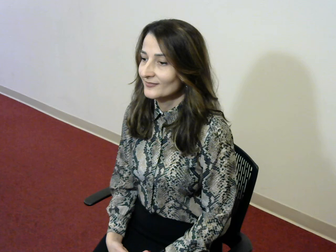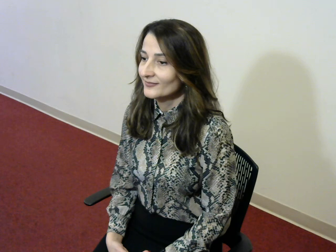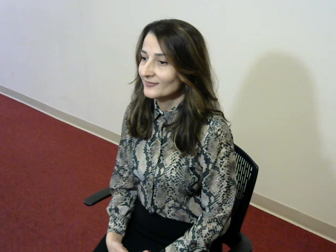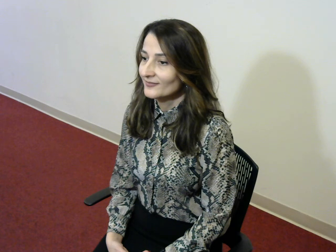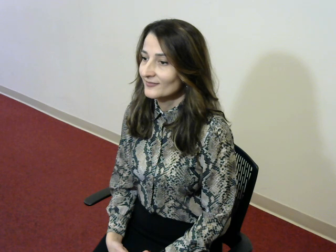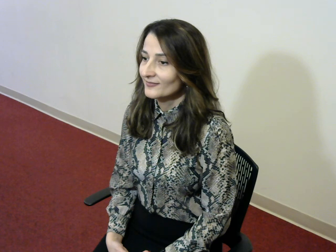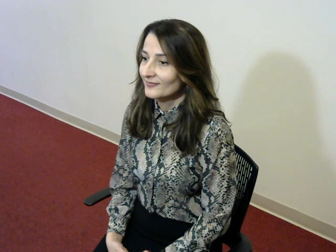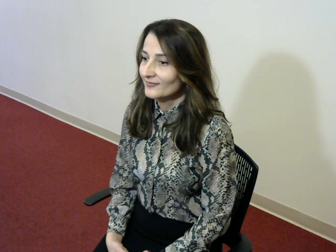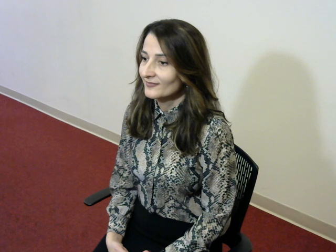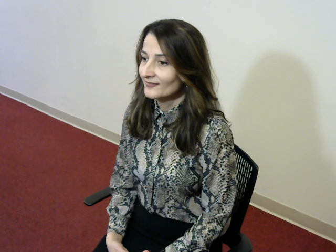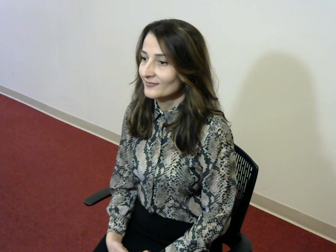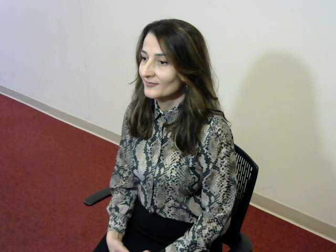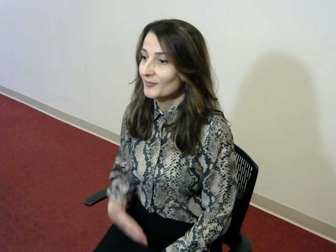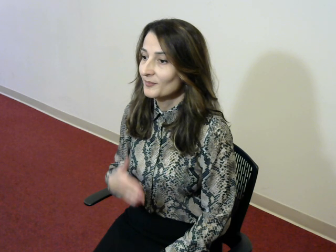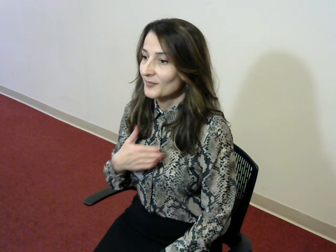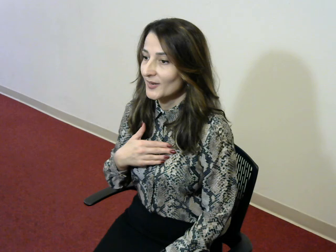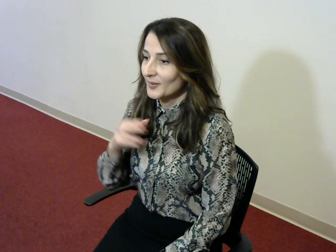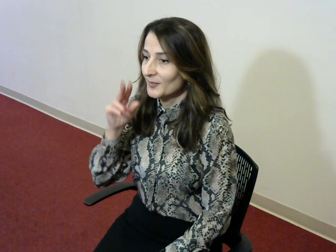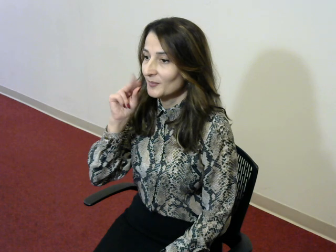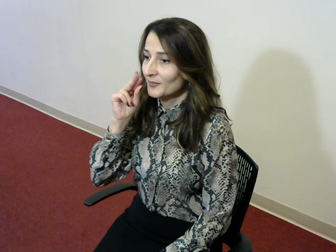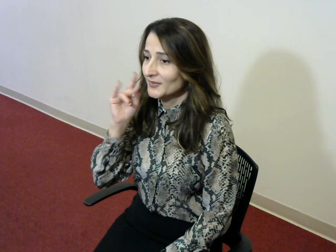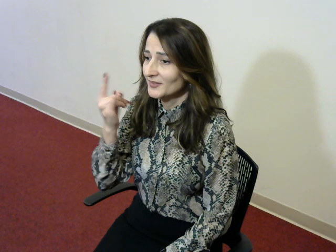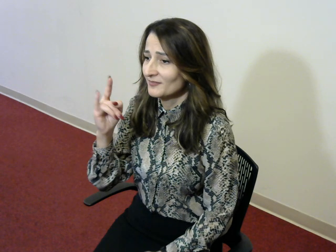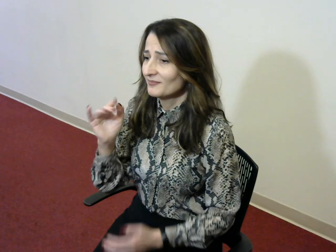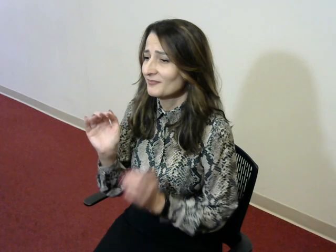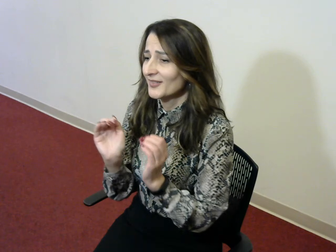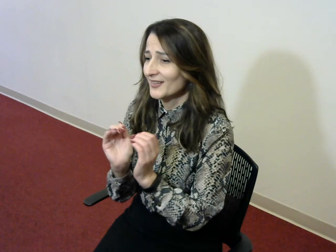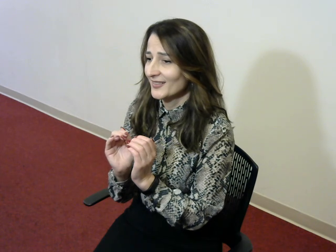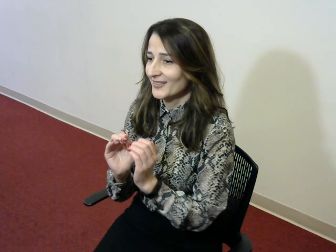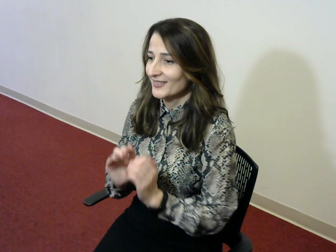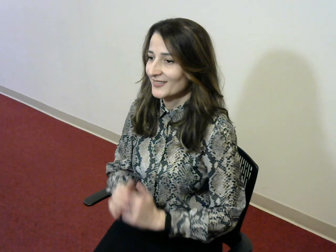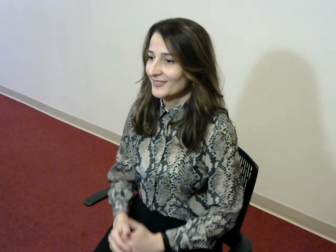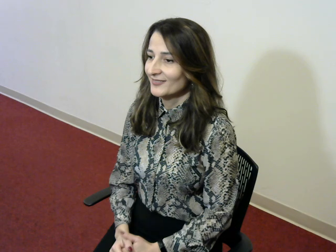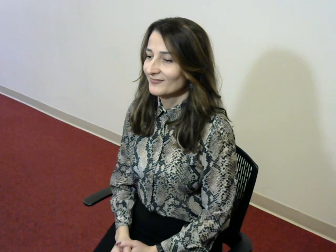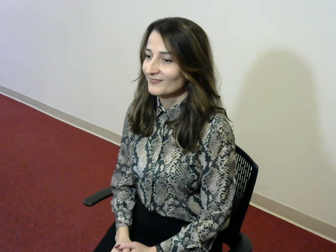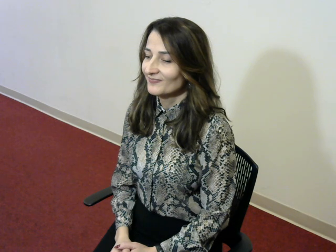Mənim pişiyim balacadır